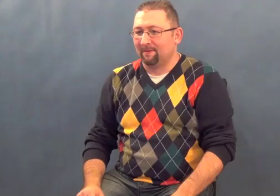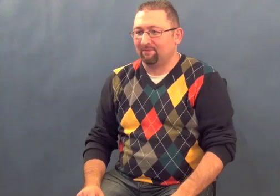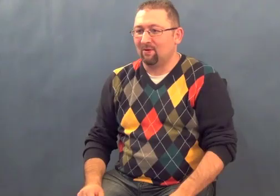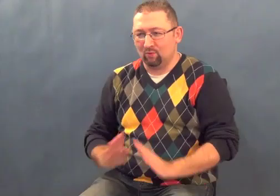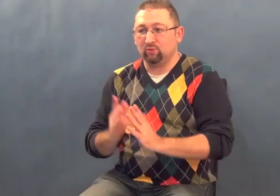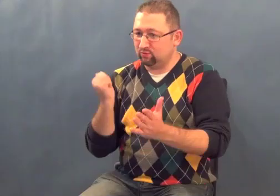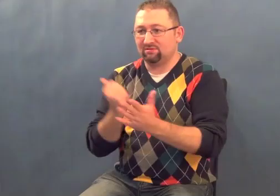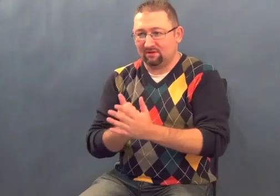Już ustalone.